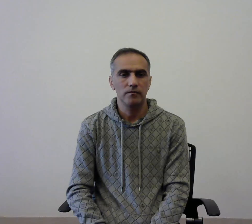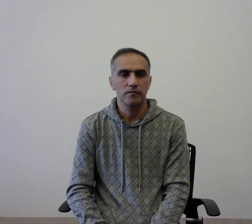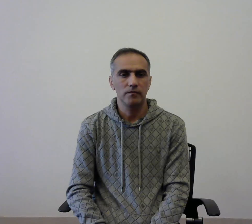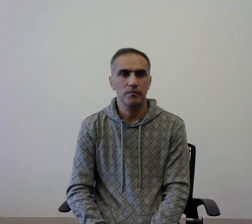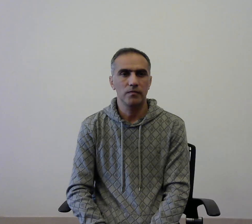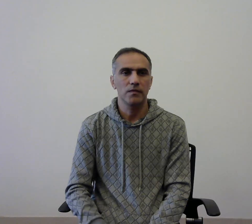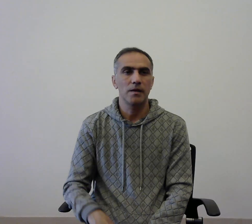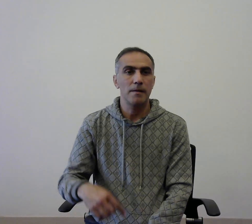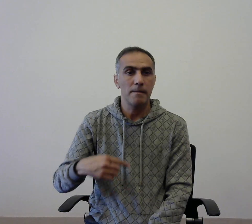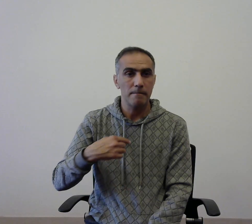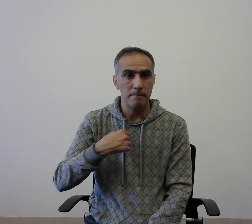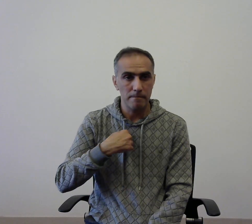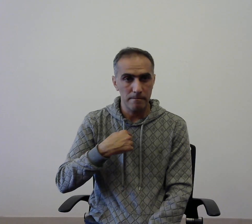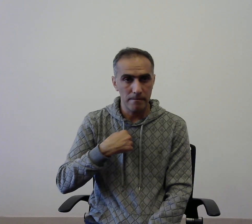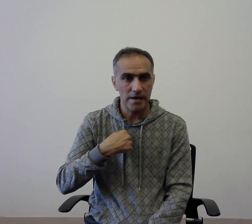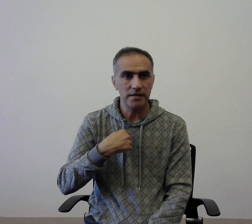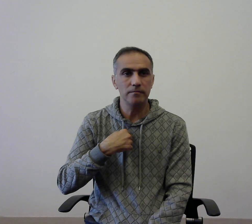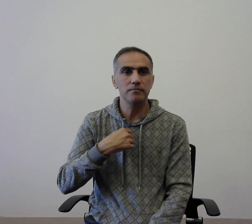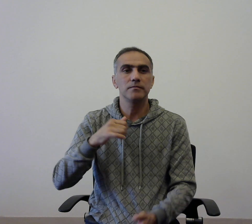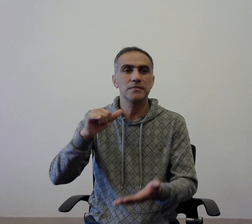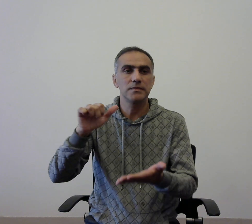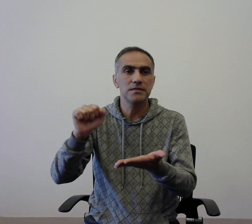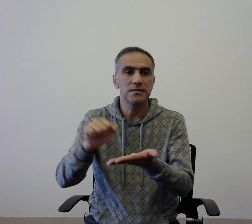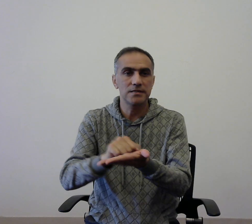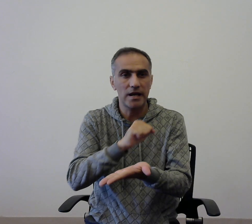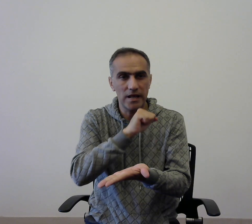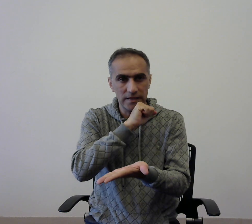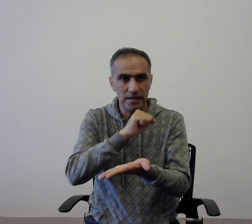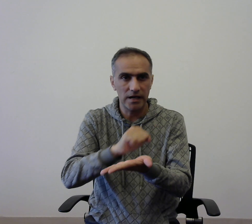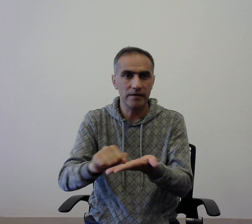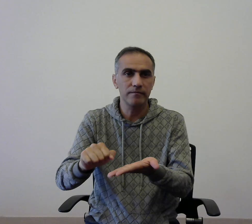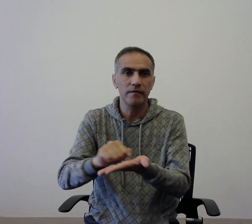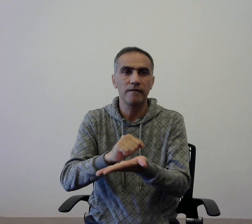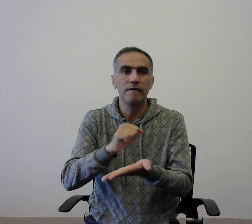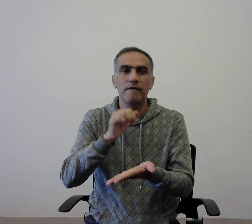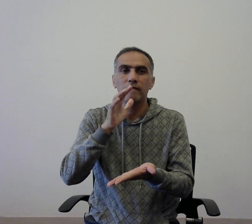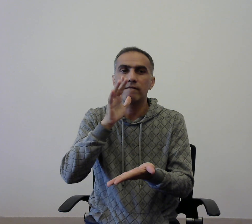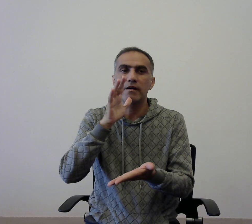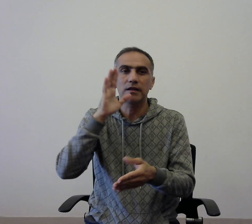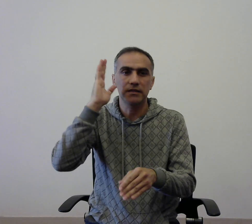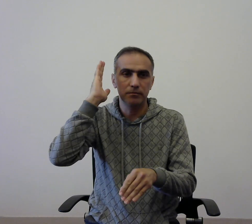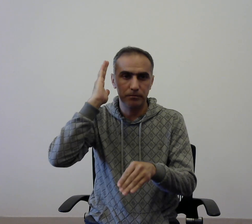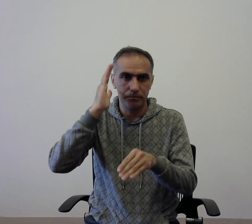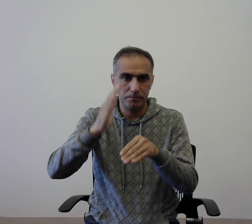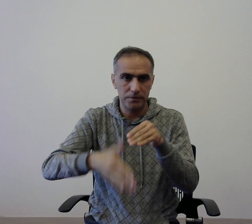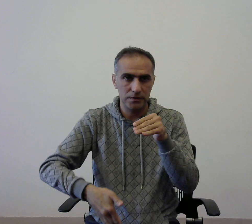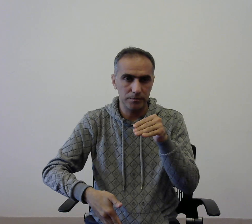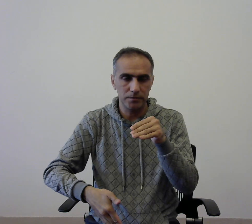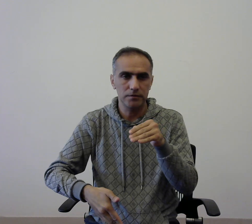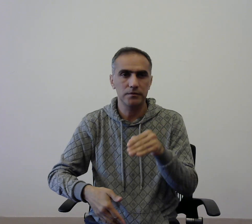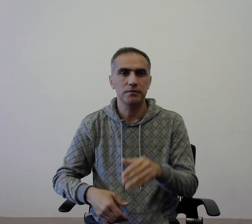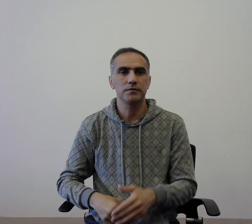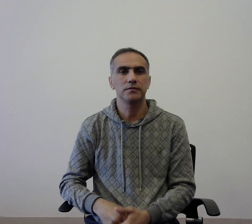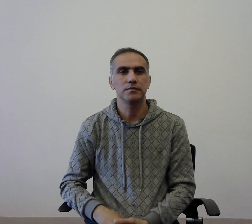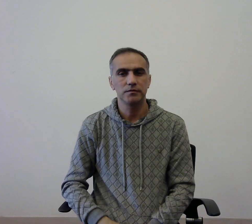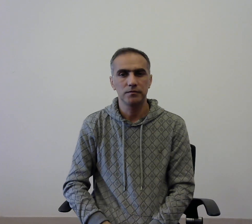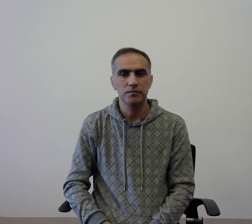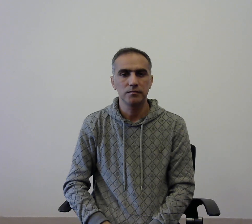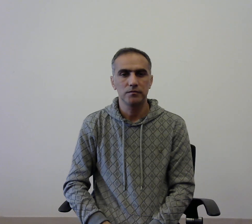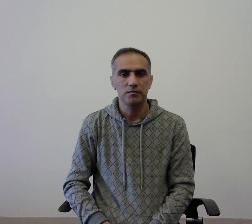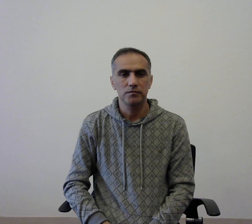Mənim sənədimin vaxtı bitib